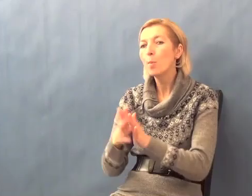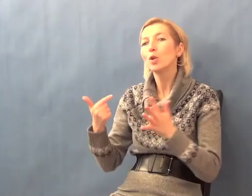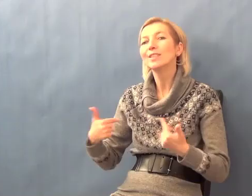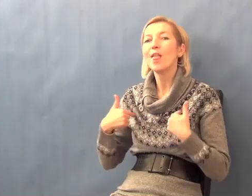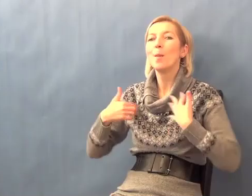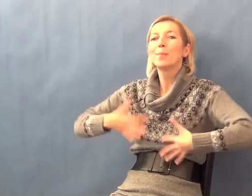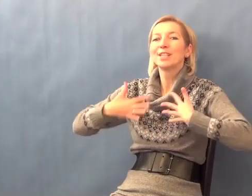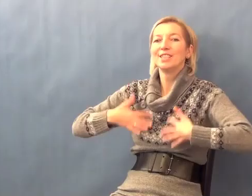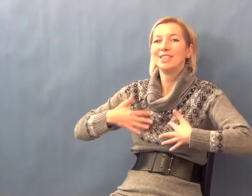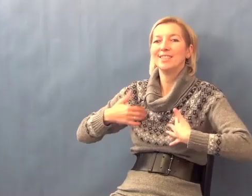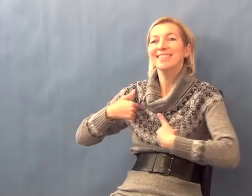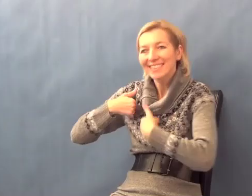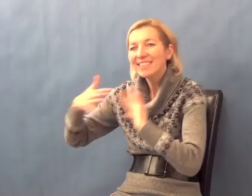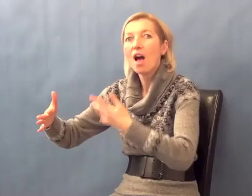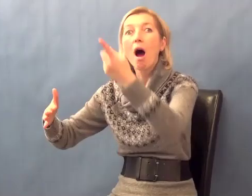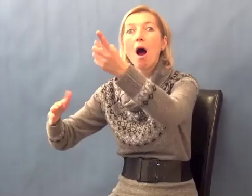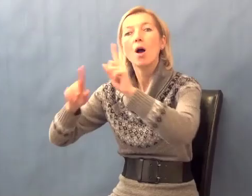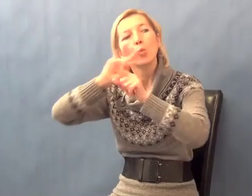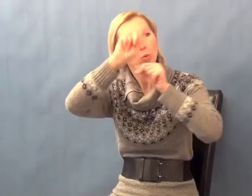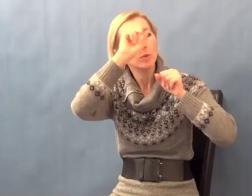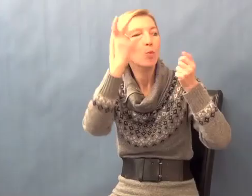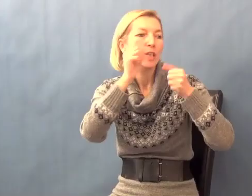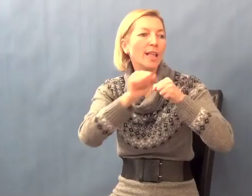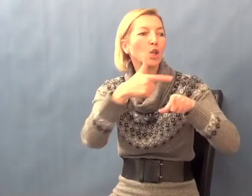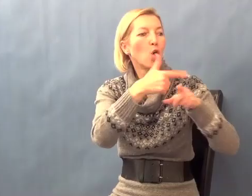Albo jeśli ja jako człowiek chcę iść się wykąpać, to mogę.